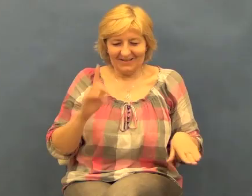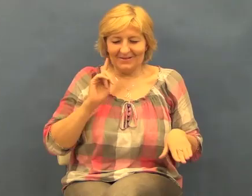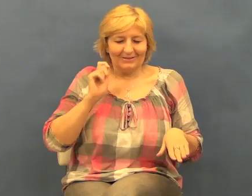Dziewczynka.